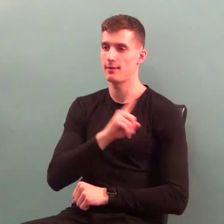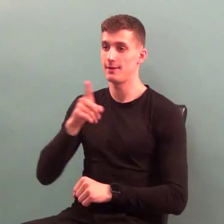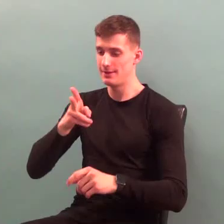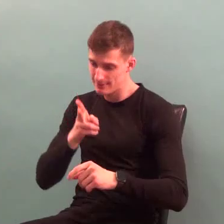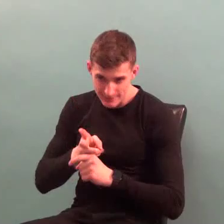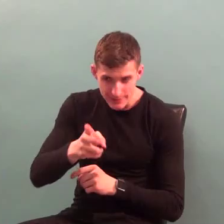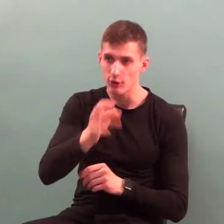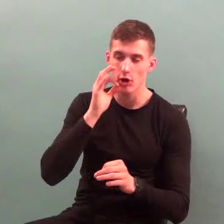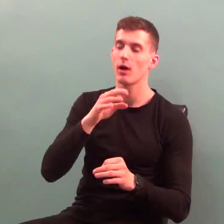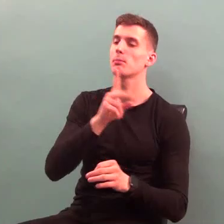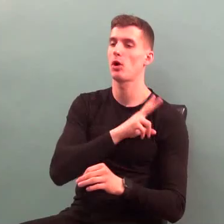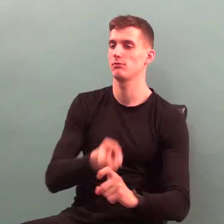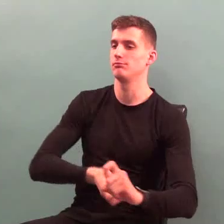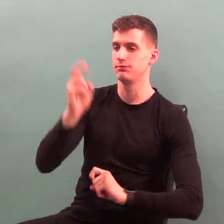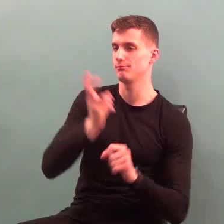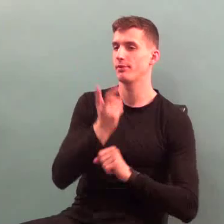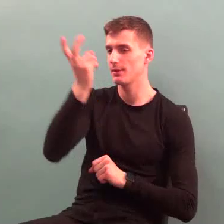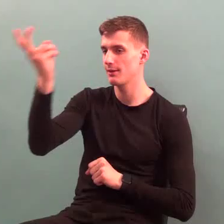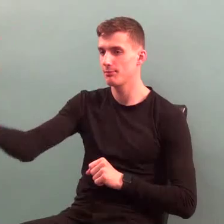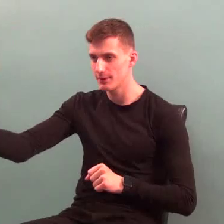Kot wchodzi do środka, portier go wyrzuca i kot ląduje na ziemi.